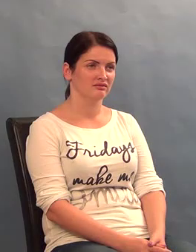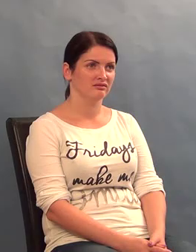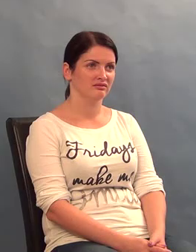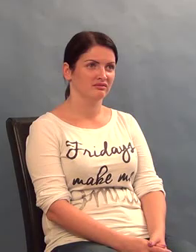Jak?